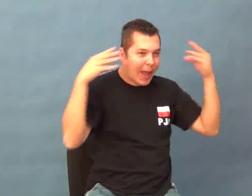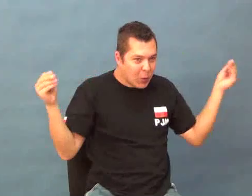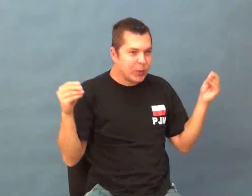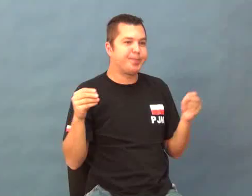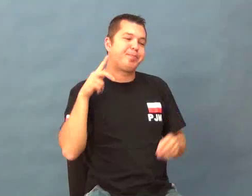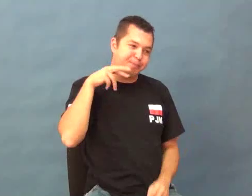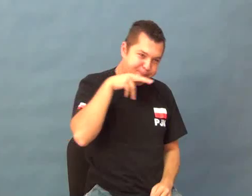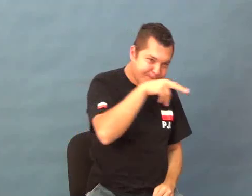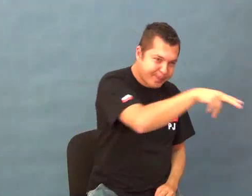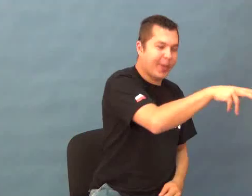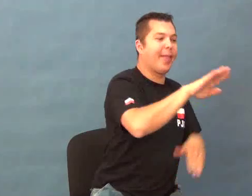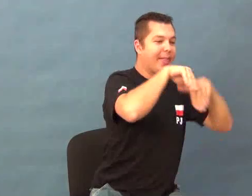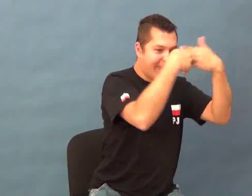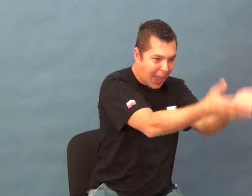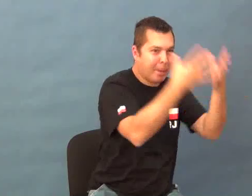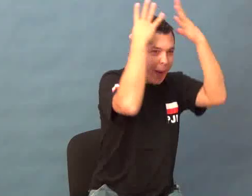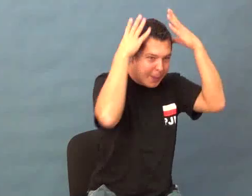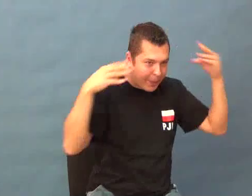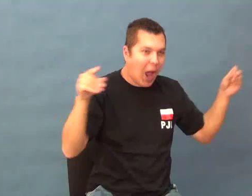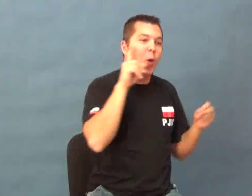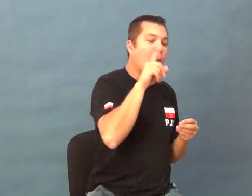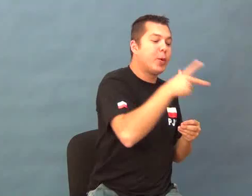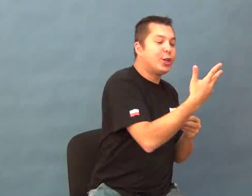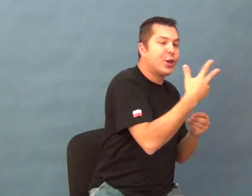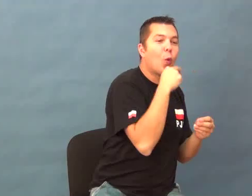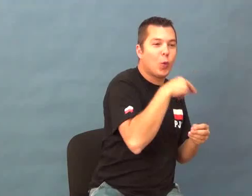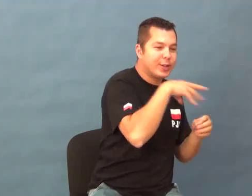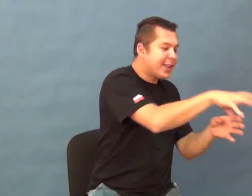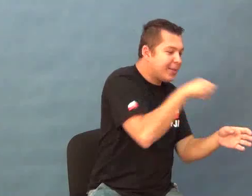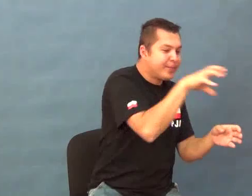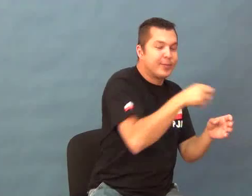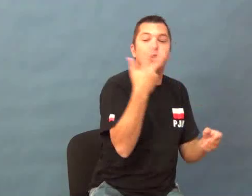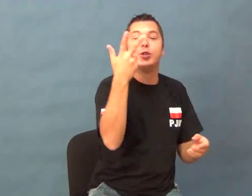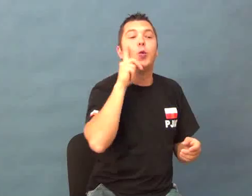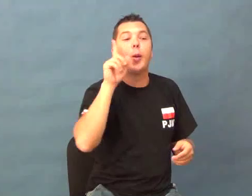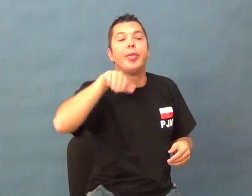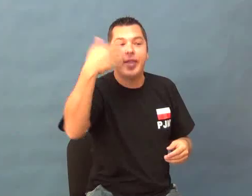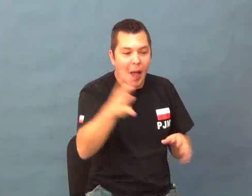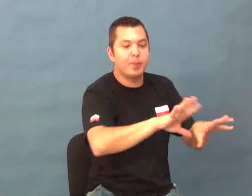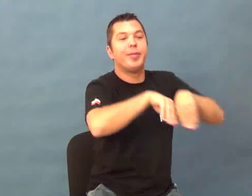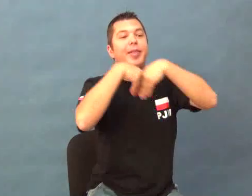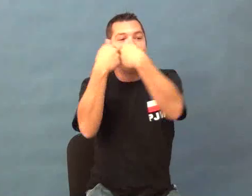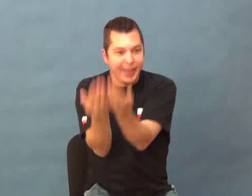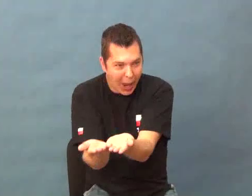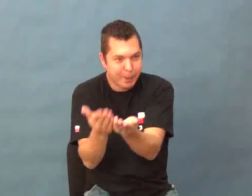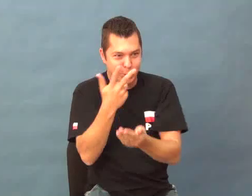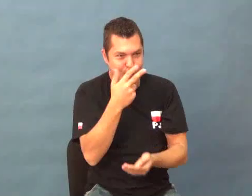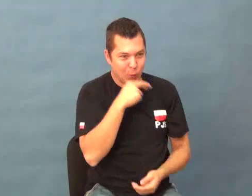Chłopcy podeszli oddać kapelusz, chłopiec dał im trzy gruszki.